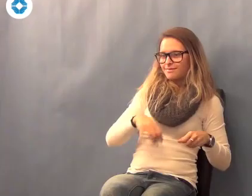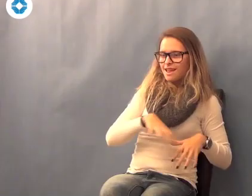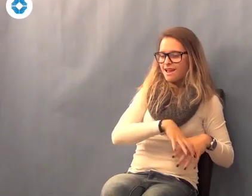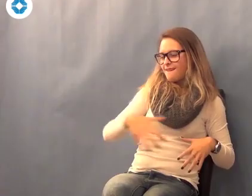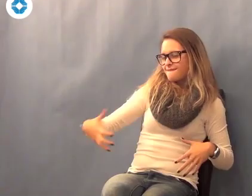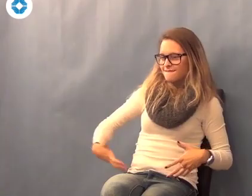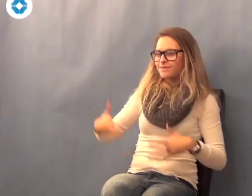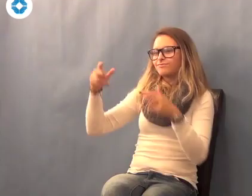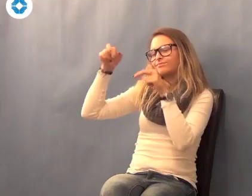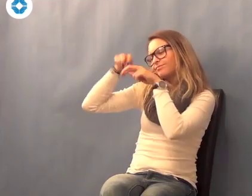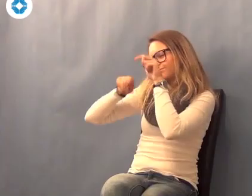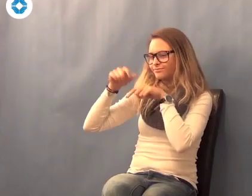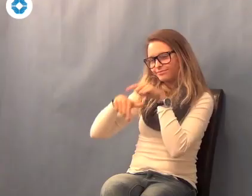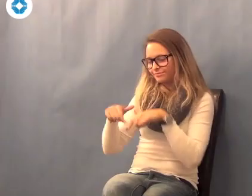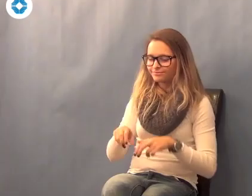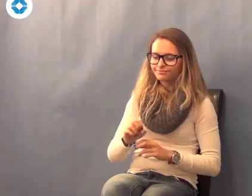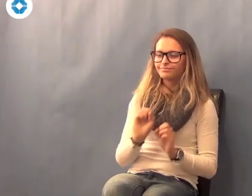Zebrał ich dużo i zszedł.